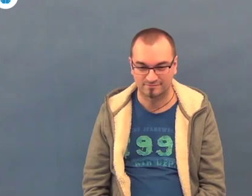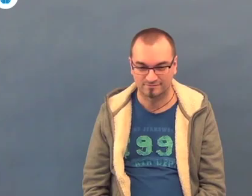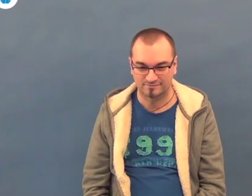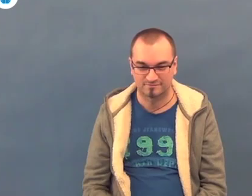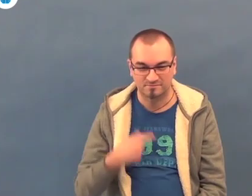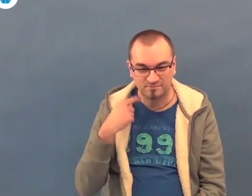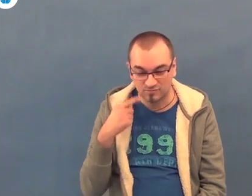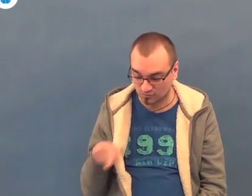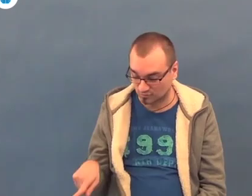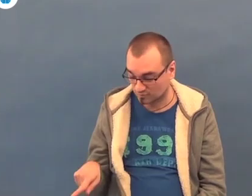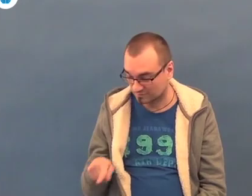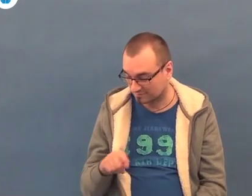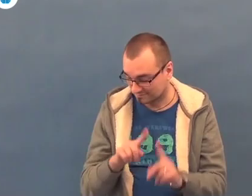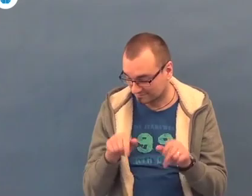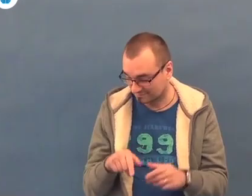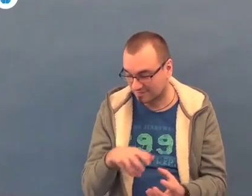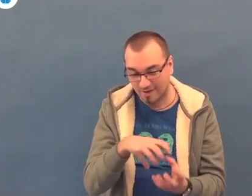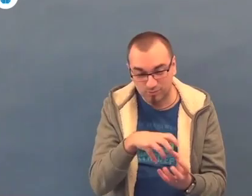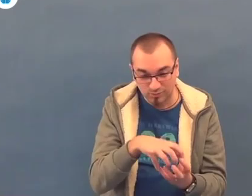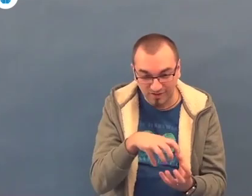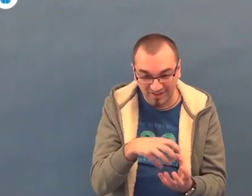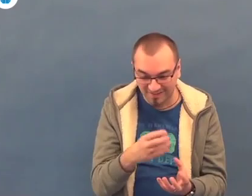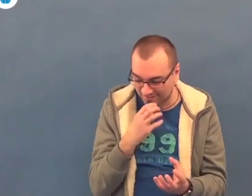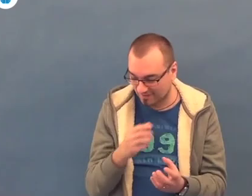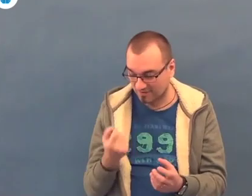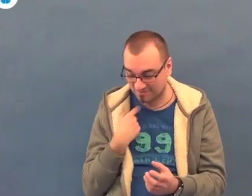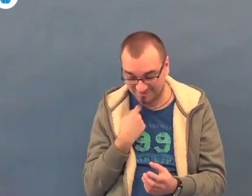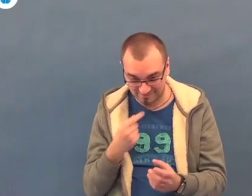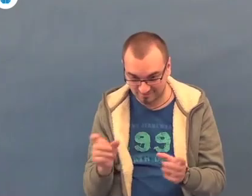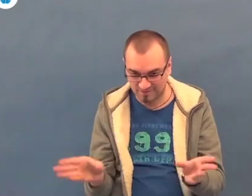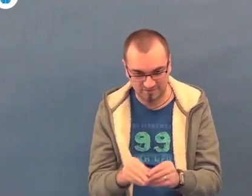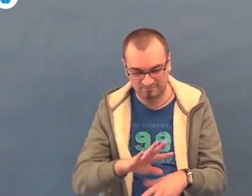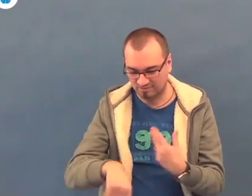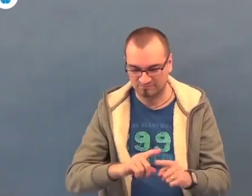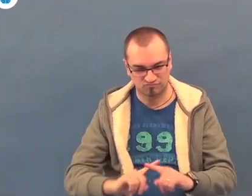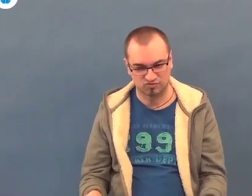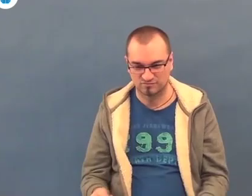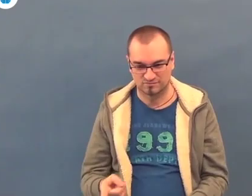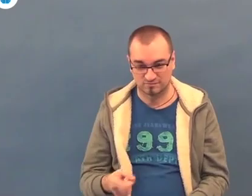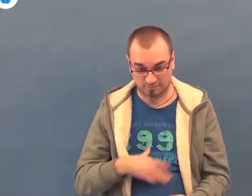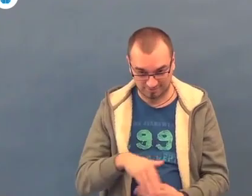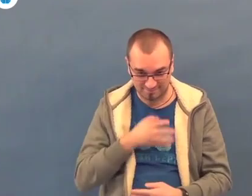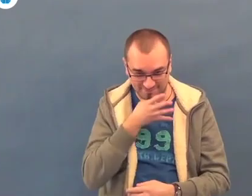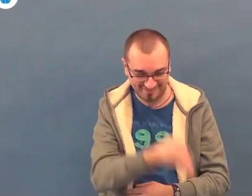Ja myślę, że ten znak oznacza: nie można spożywać i mieszać razem hamburgerów z alkoholem, bo jeśli się to pomiesza, to można zwymiotować.